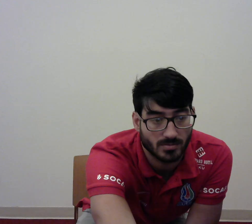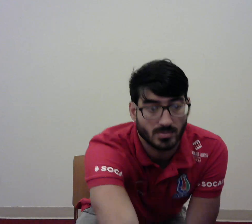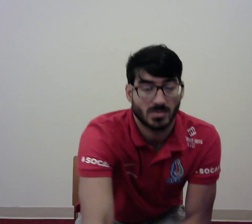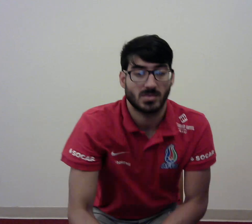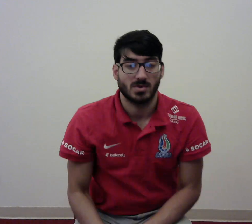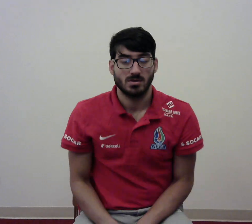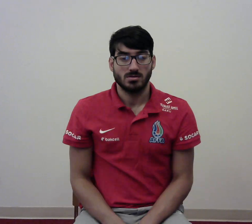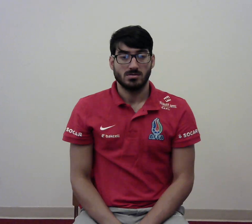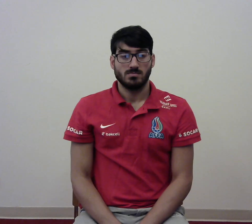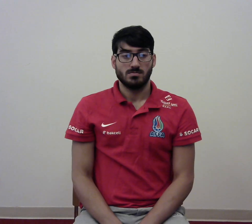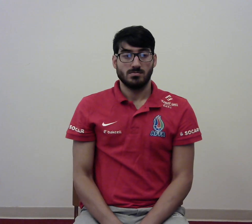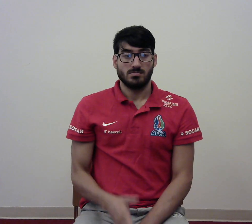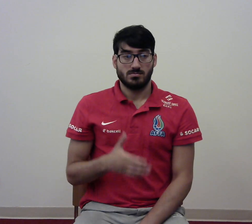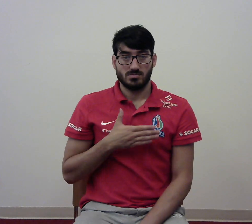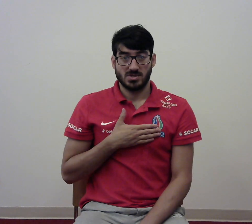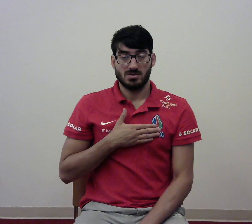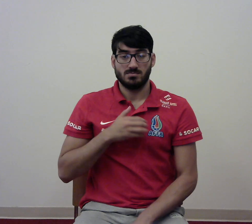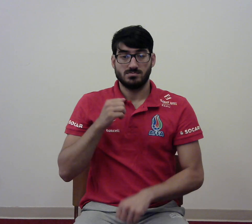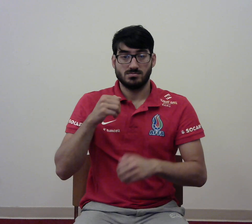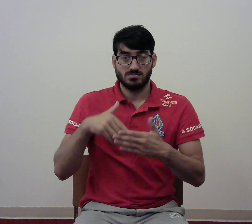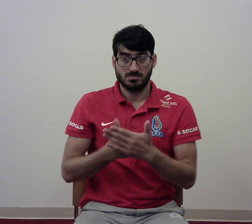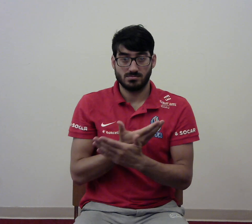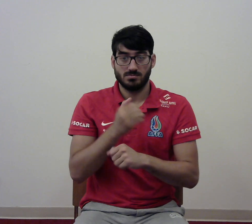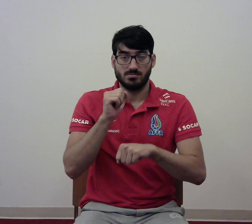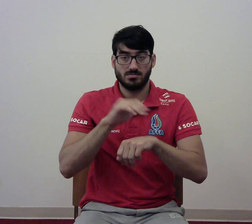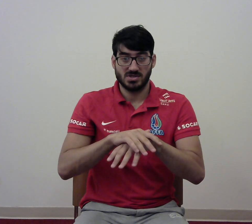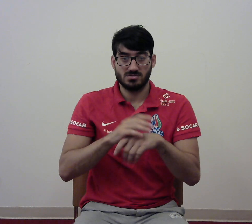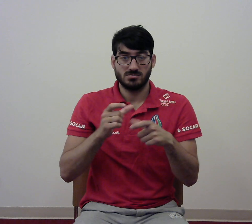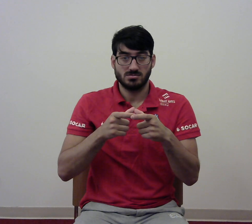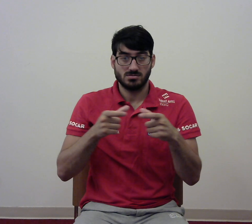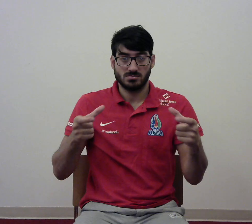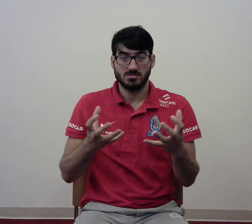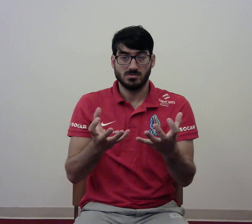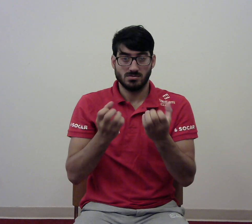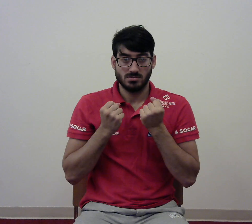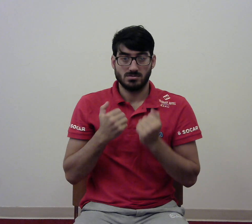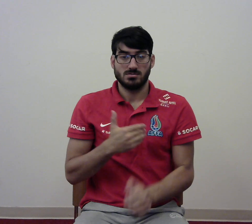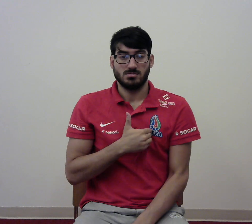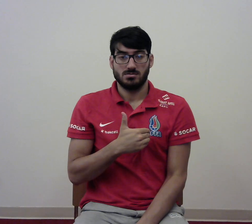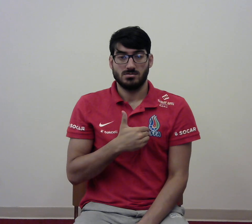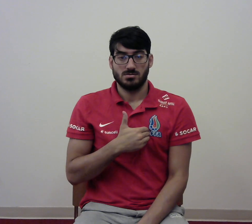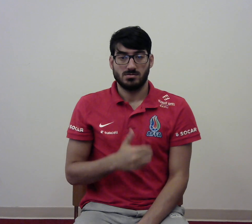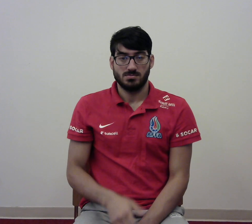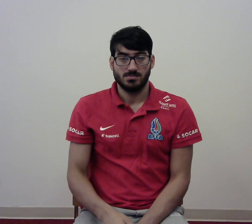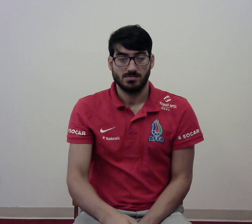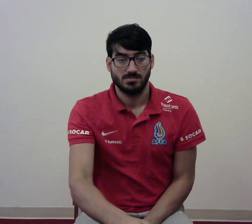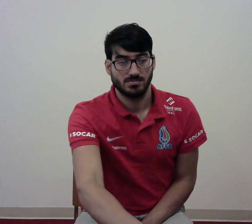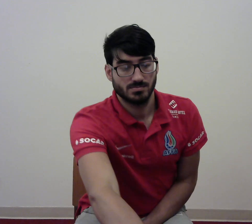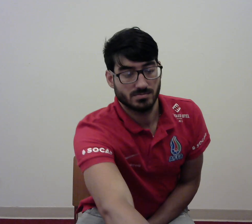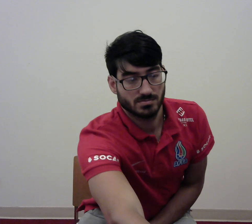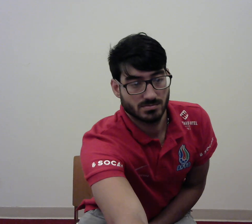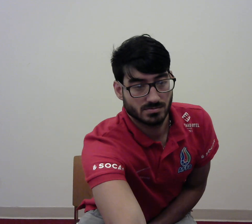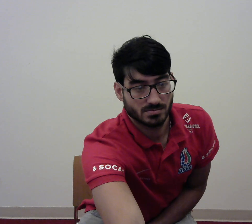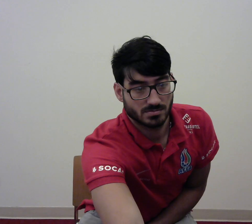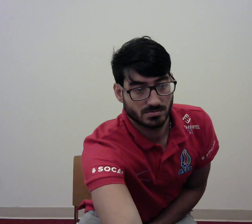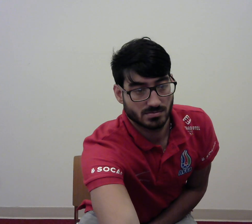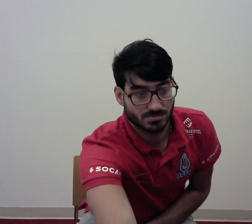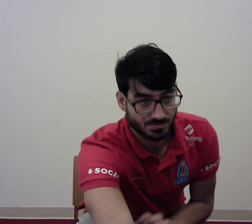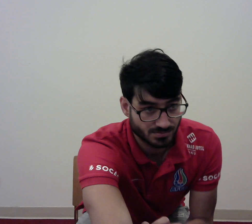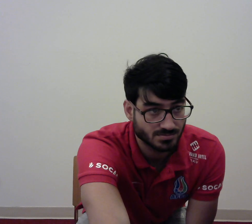Mən yeni bank kartı götürmək istəyirəm